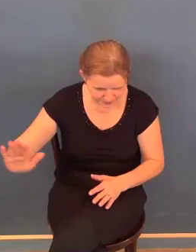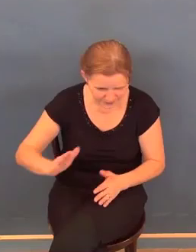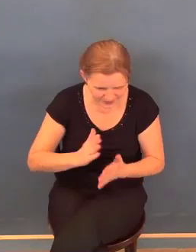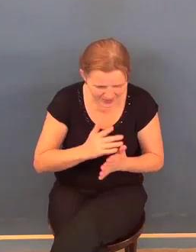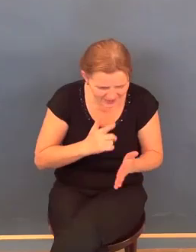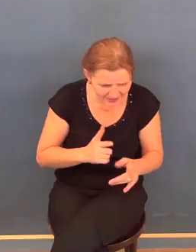Poczekaj.